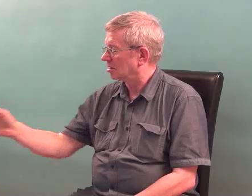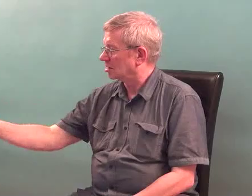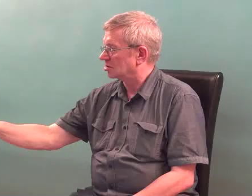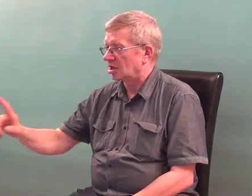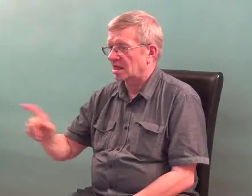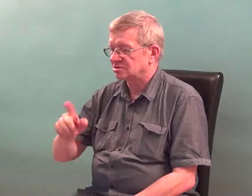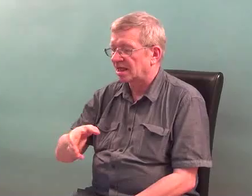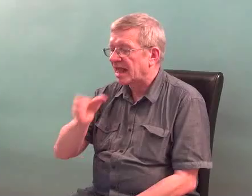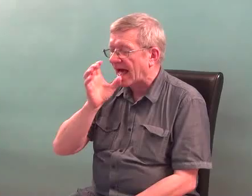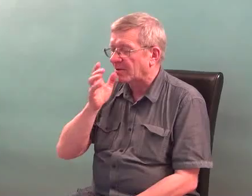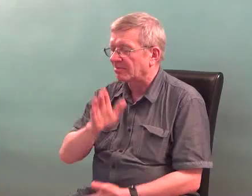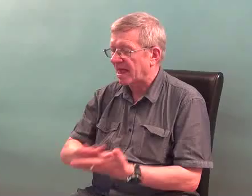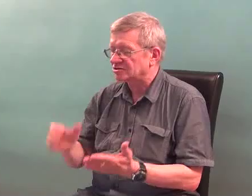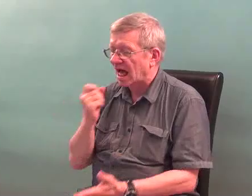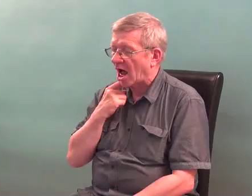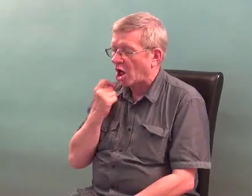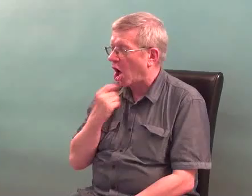To znaczy, że ten napój jest bez alkoholu.